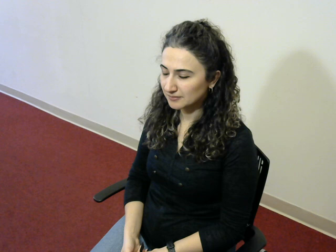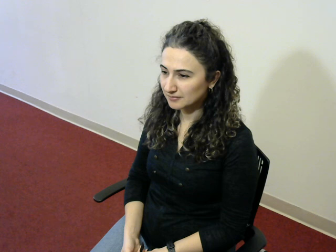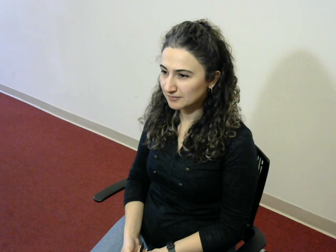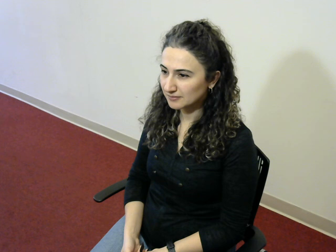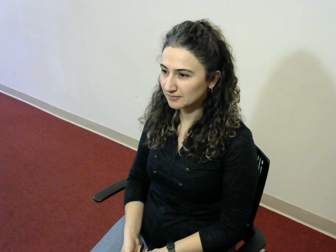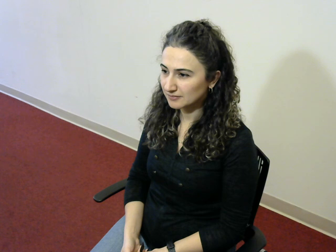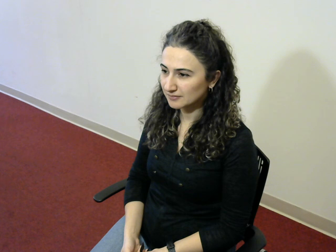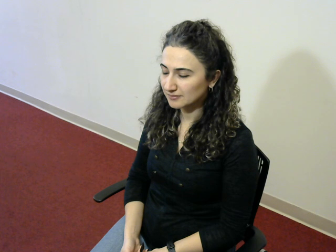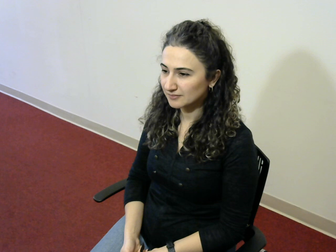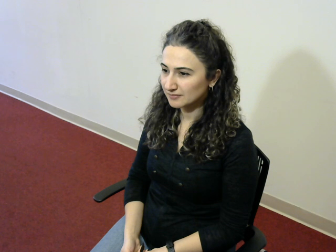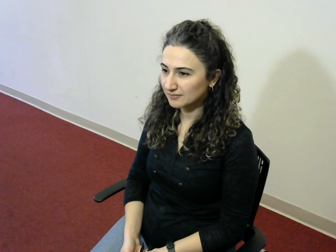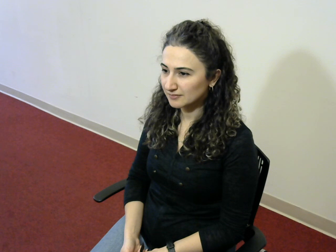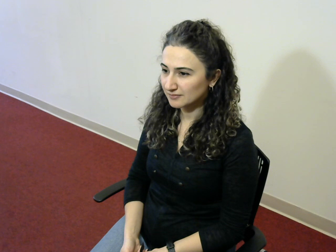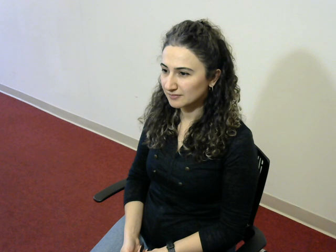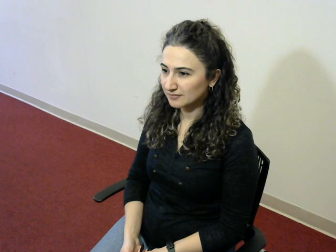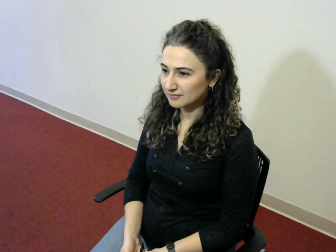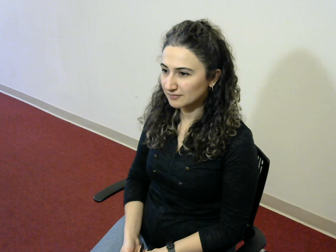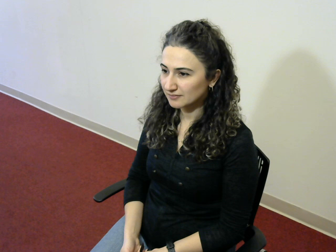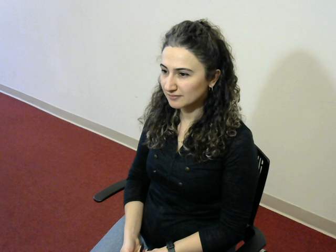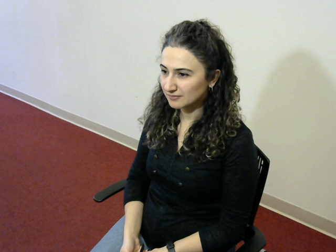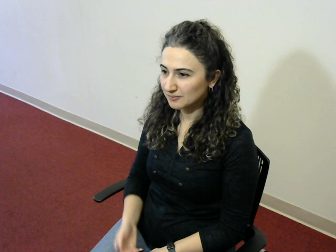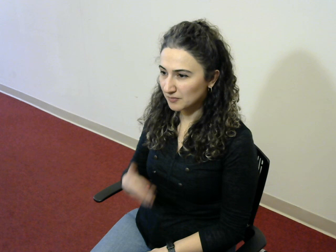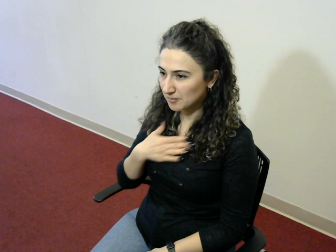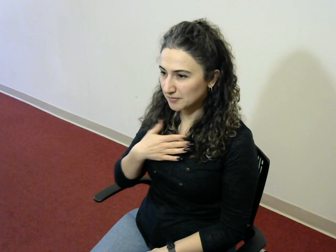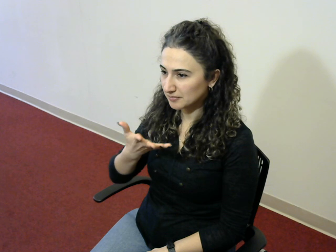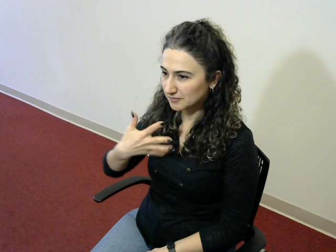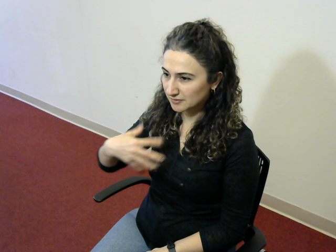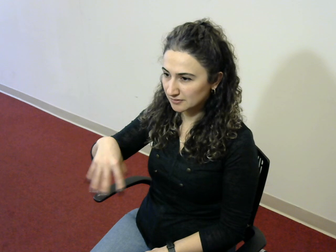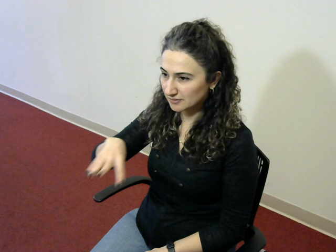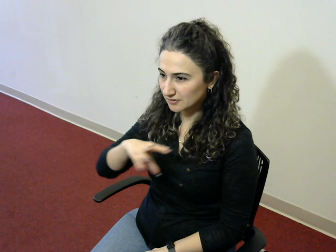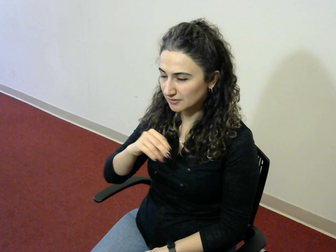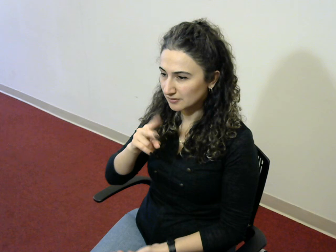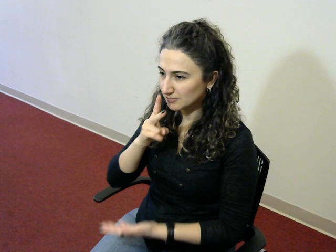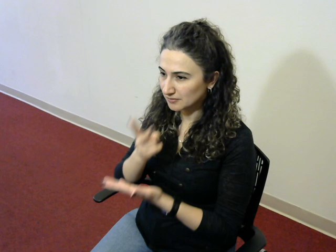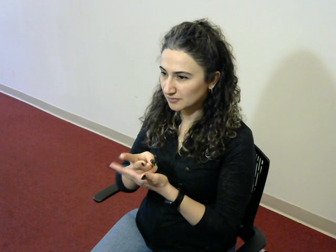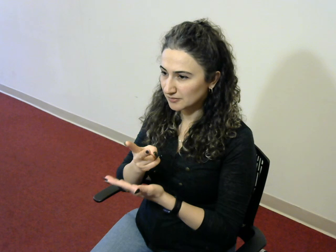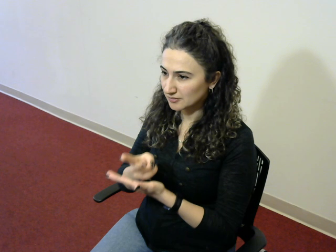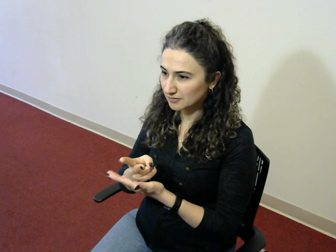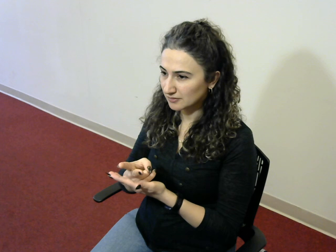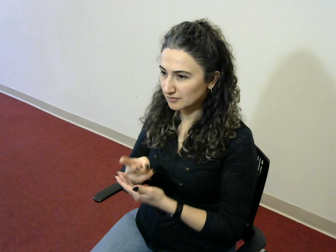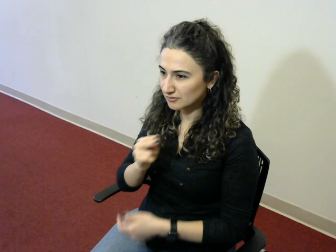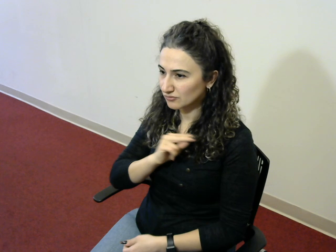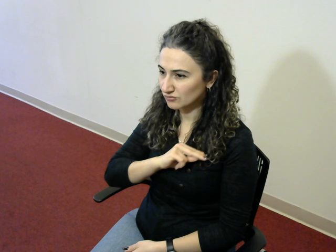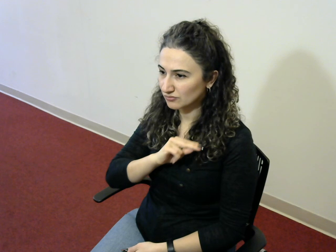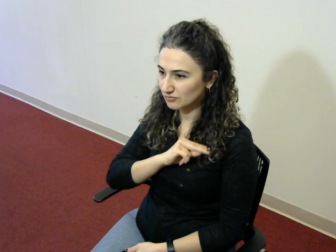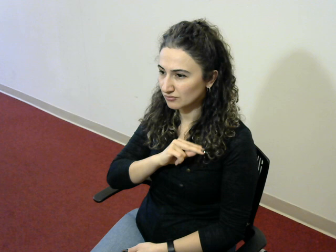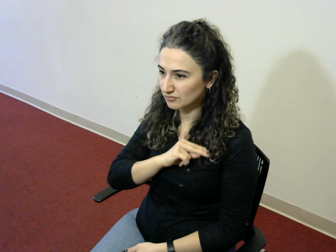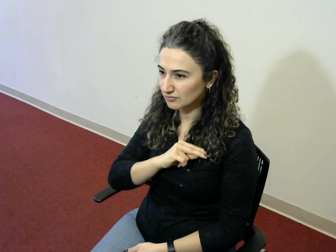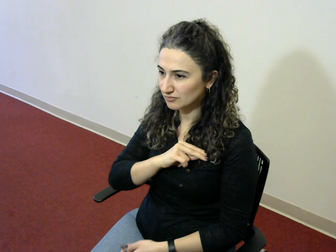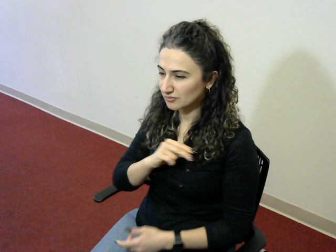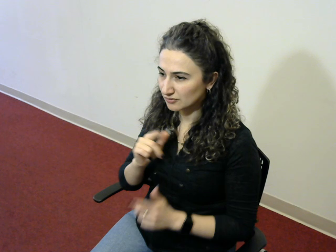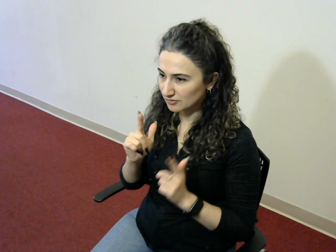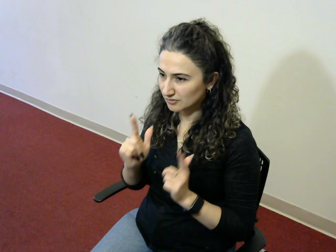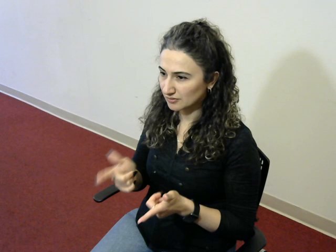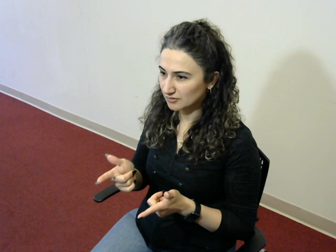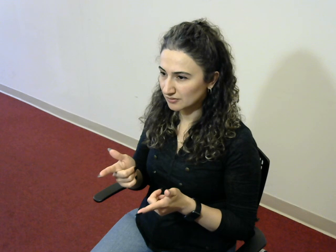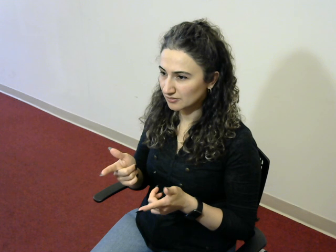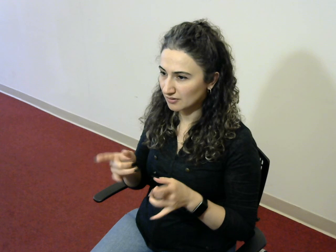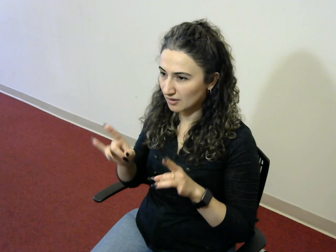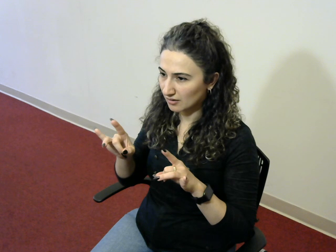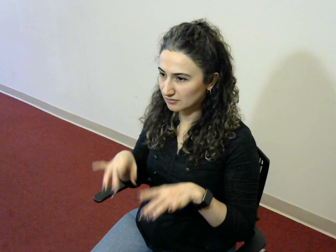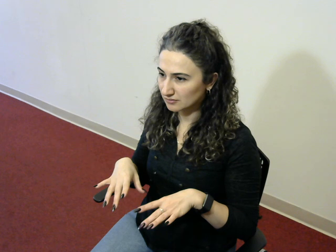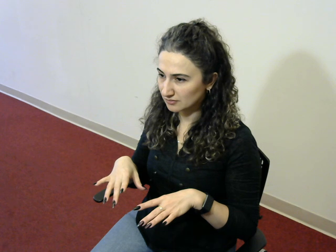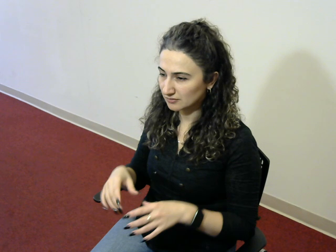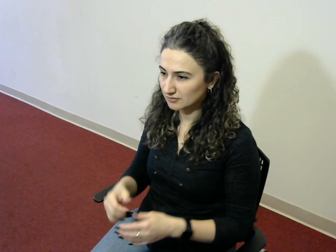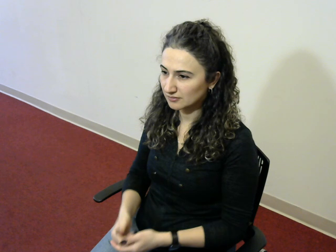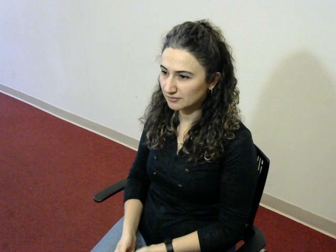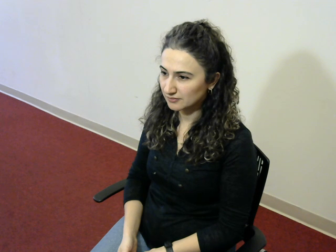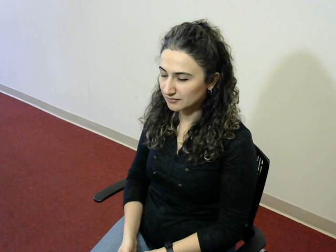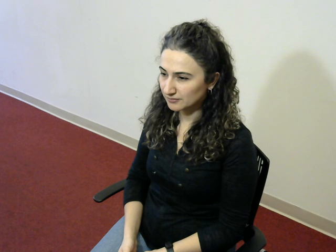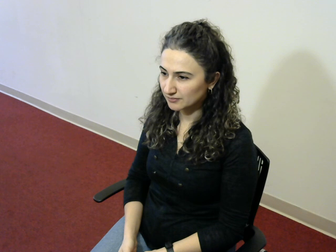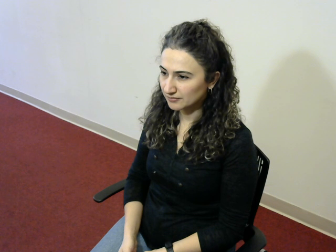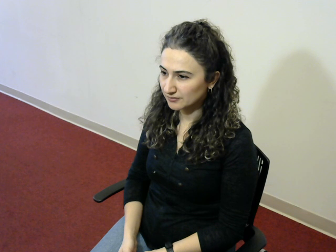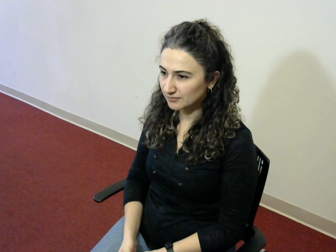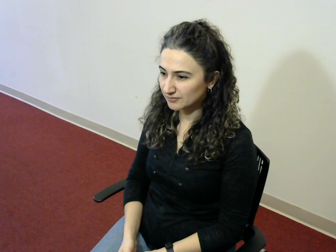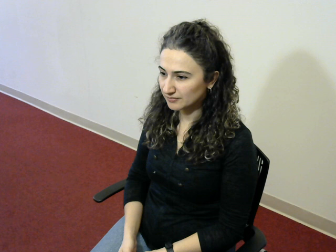Biz göstərilən işdən razı qaldıq